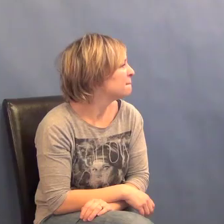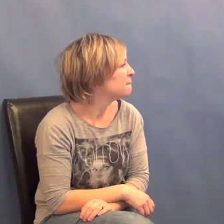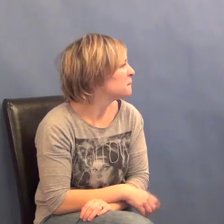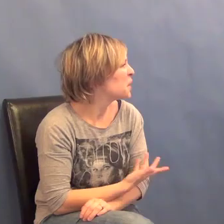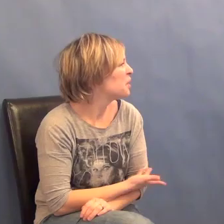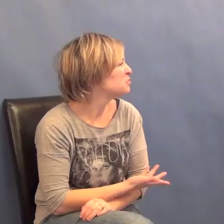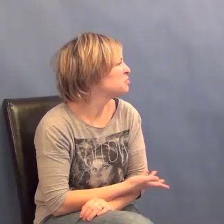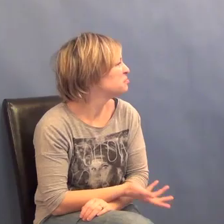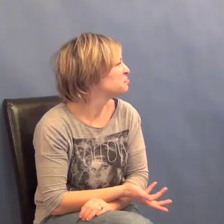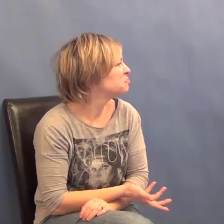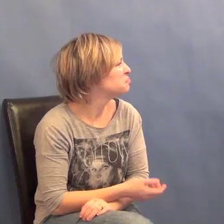Po co?!